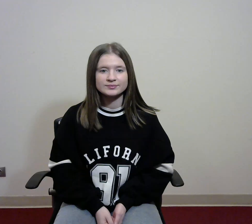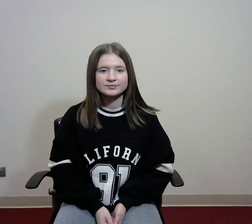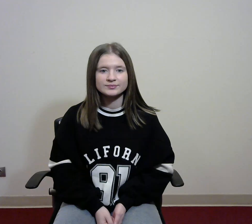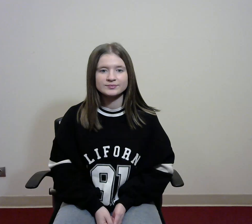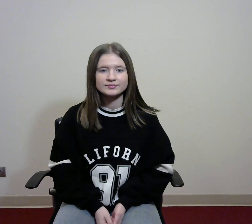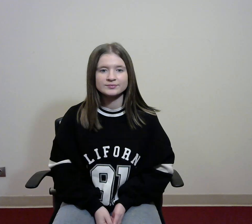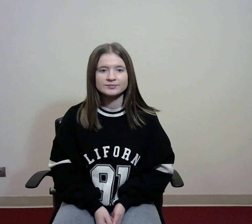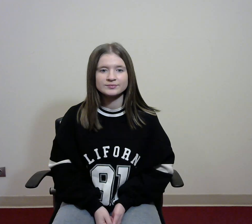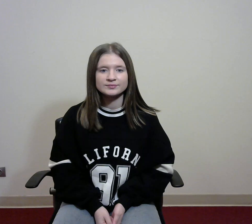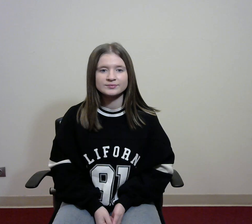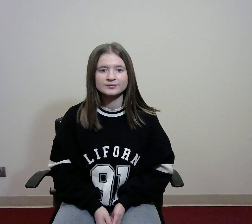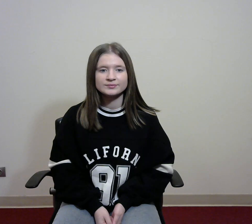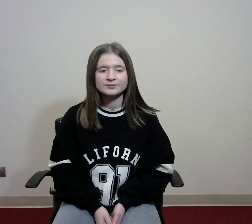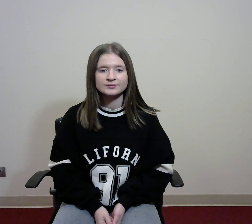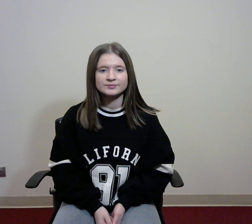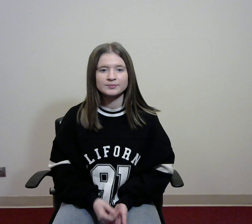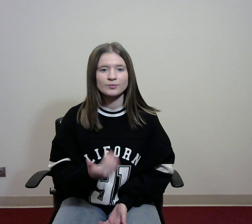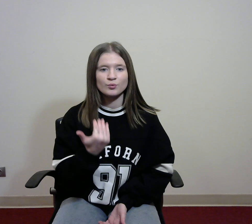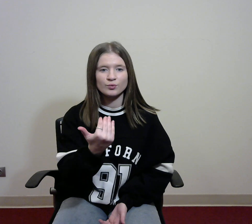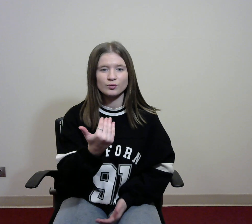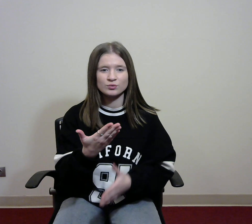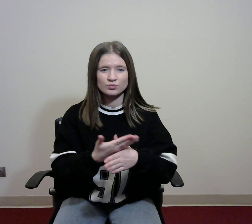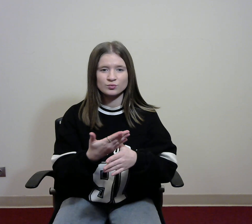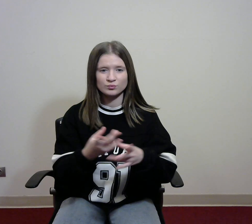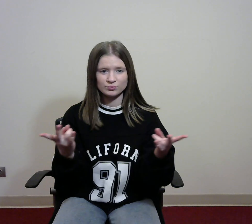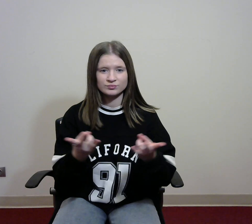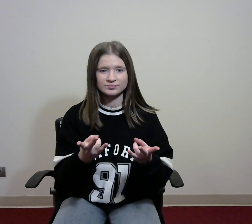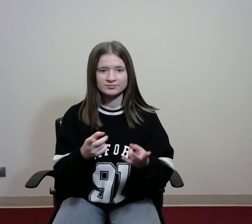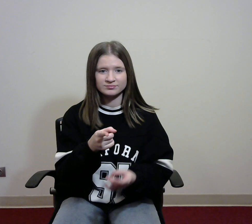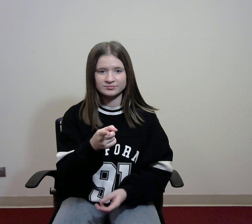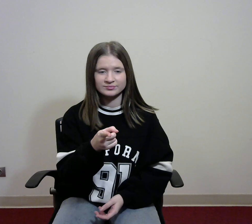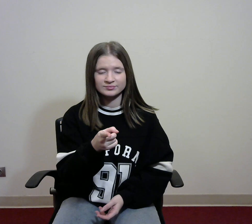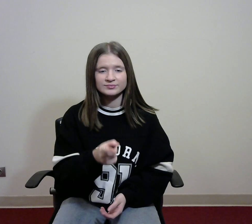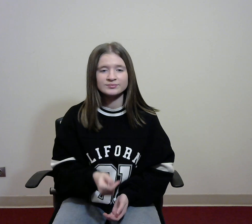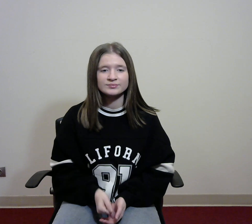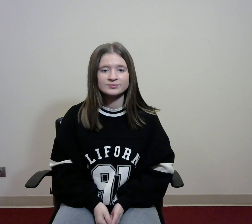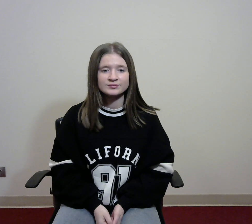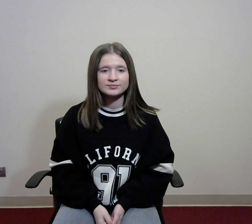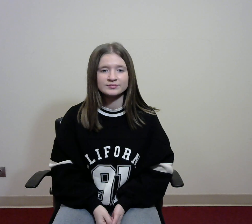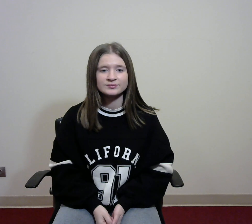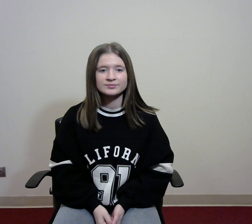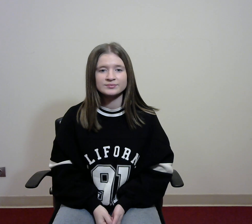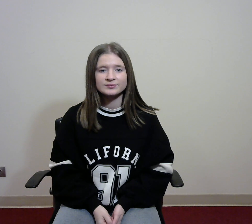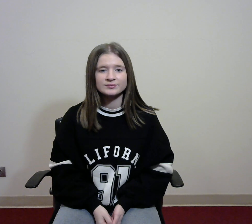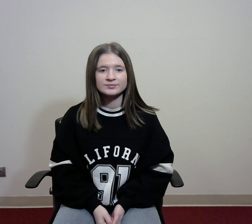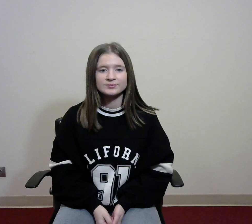Sizə kömək lazımdır mı?